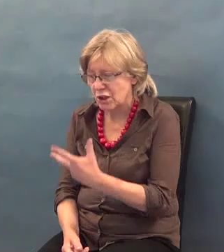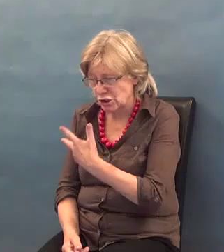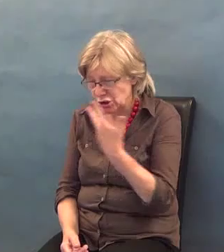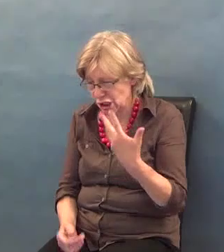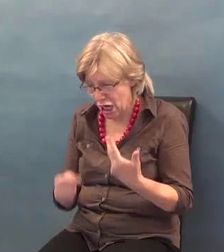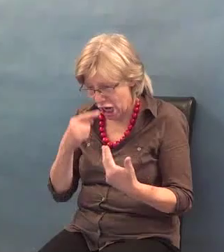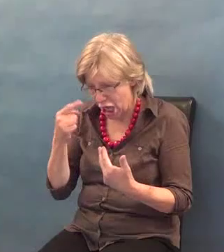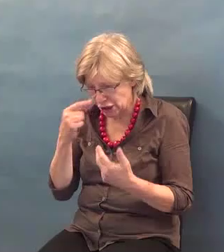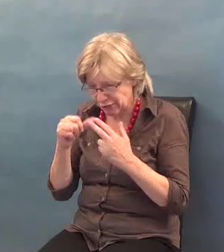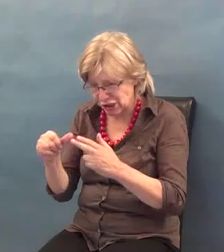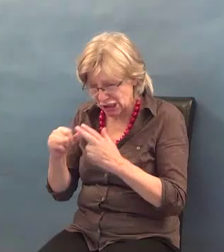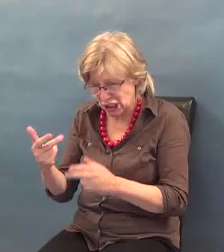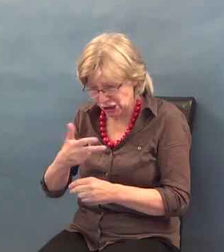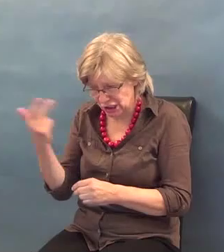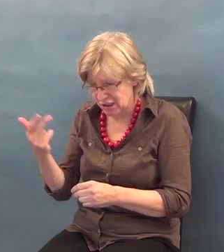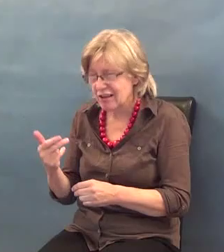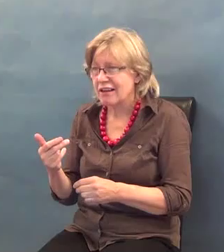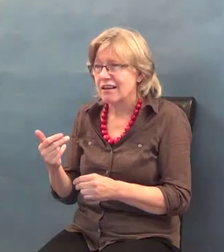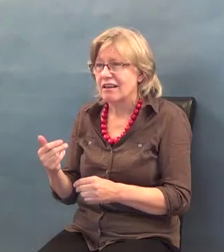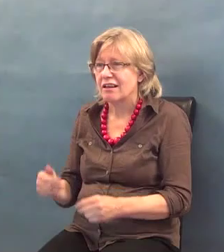Trzydniowa wycieczka do Olsztyna.